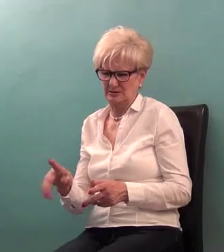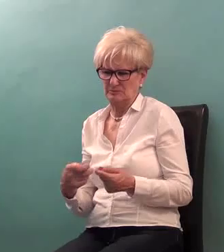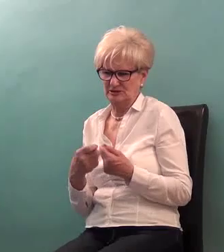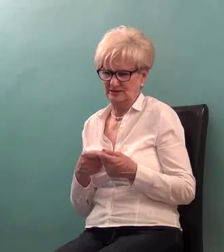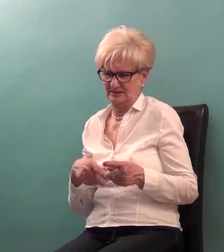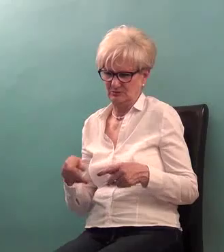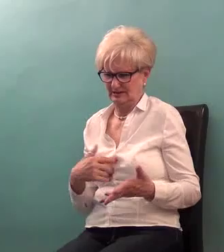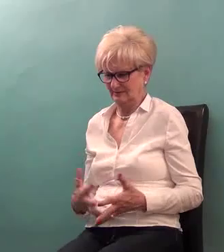Znak mówi, żeby nie przeszkadzać innym kierowcom.